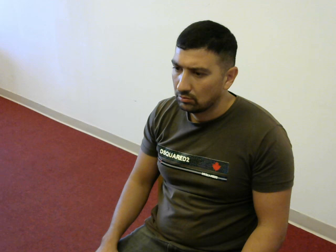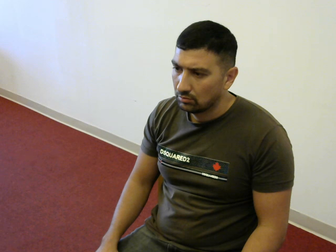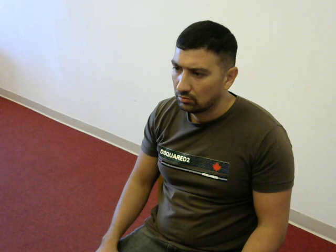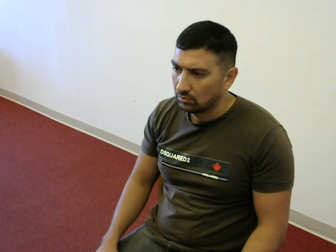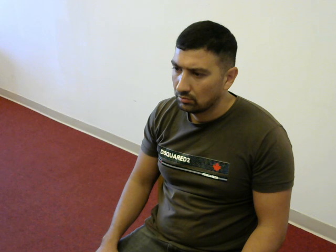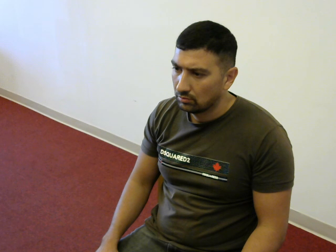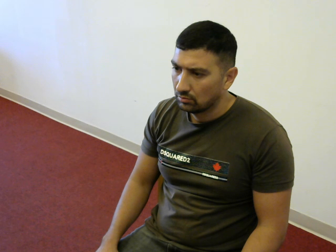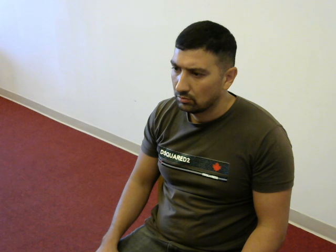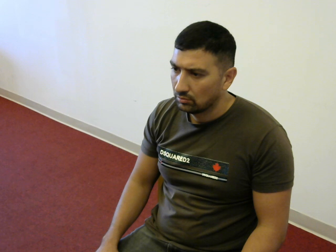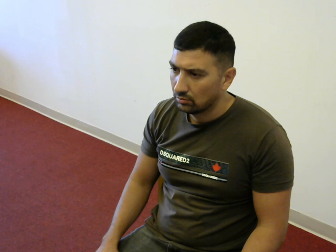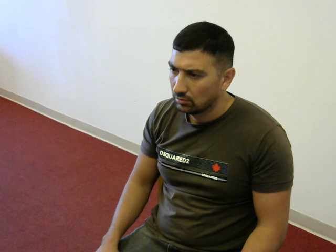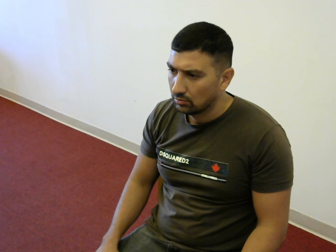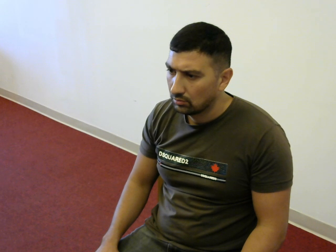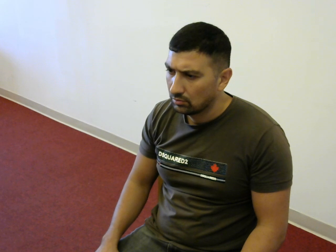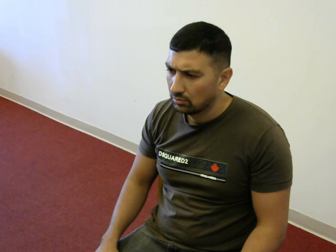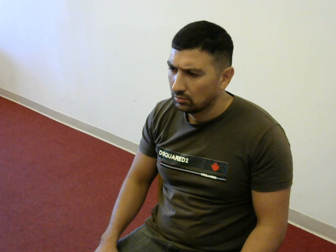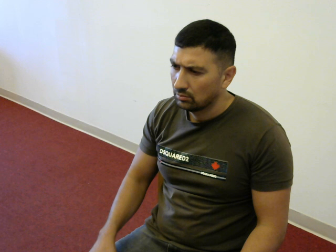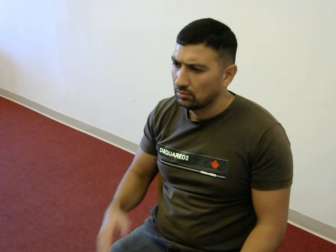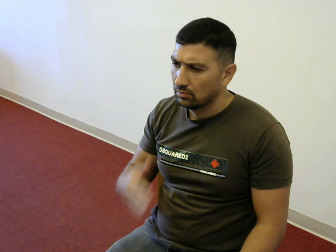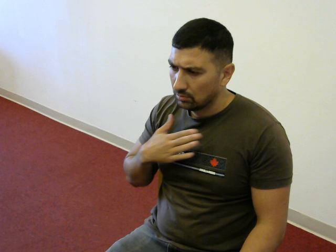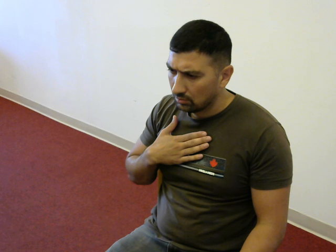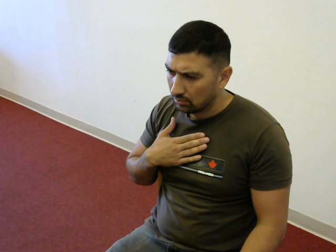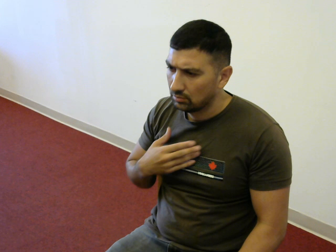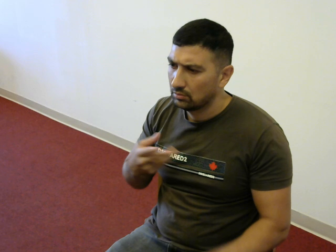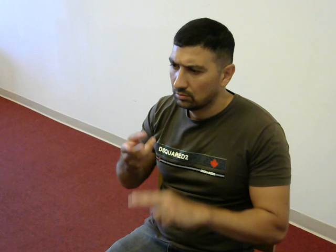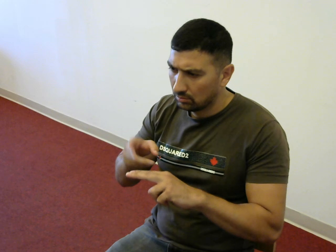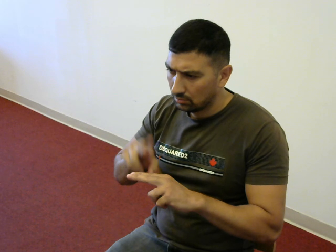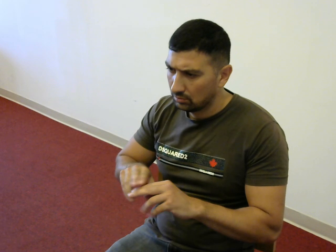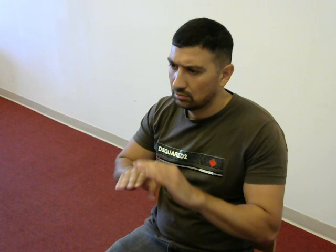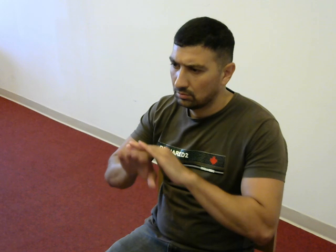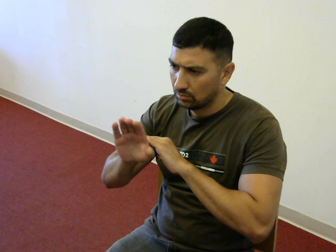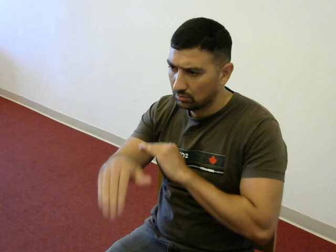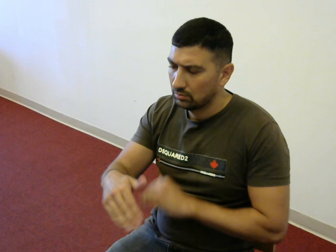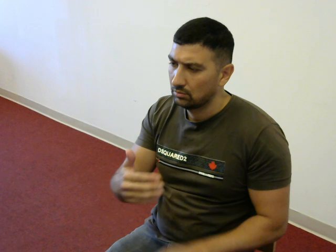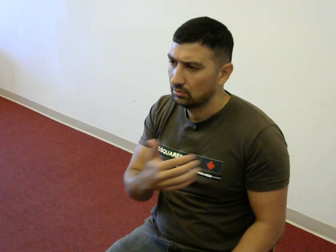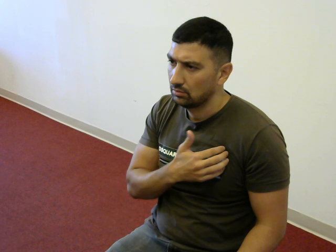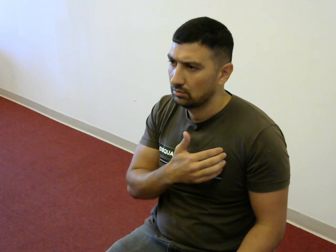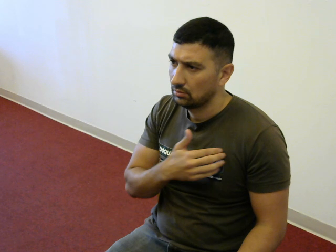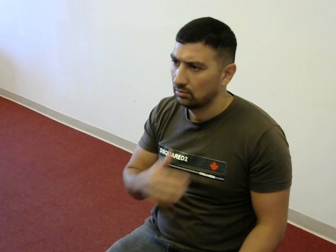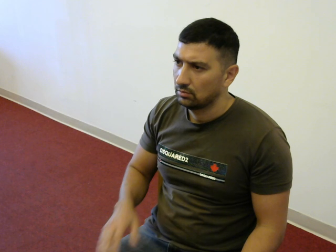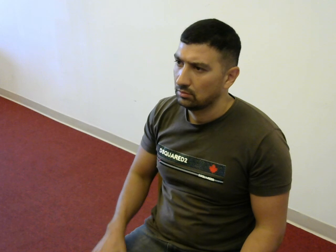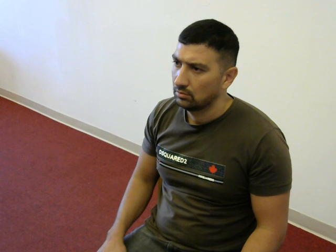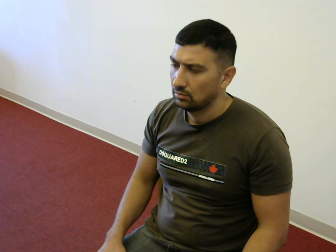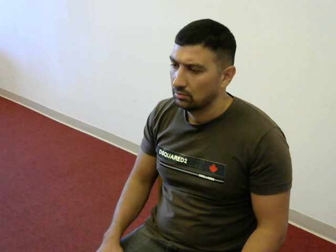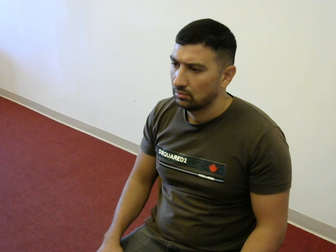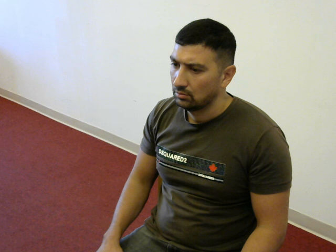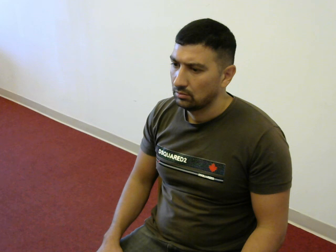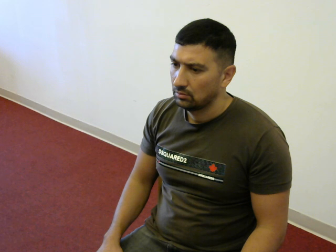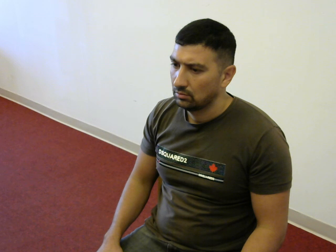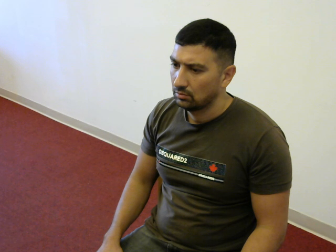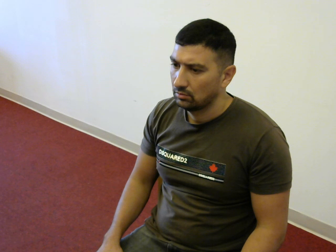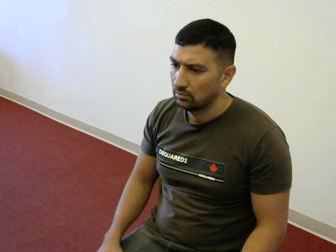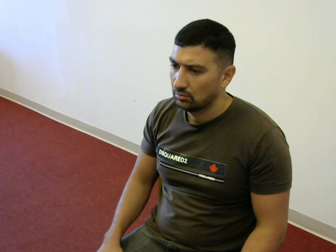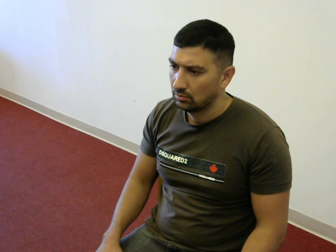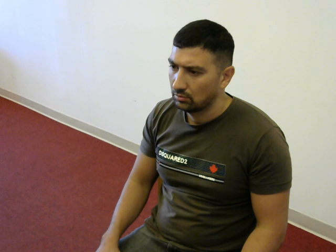Mən burdan getmək istəyirəm